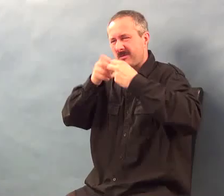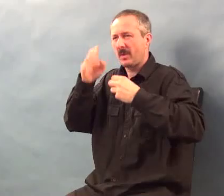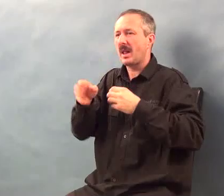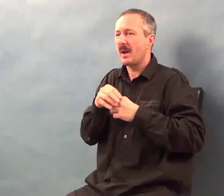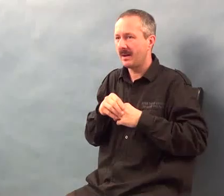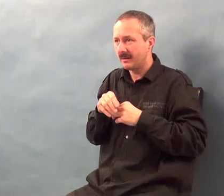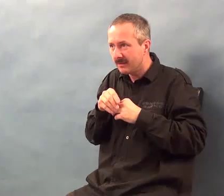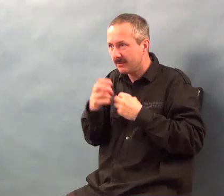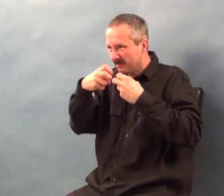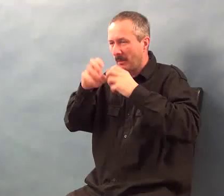Ryba patrzy na niego i marszczy nos.